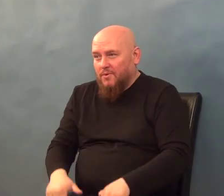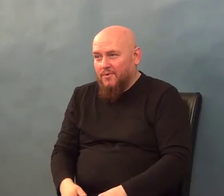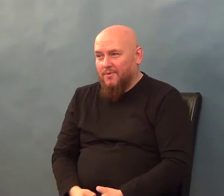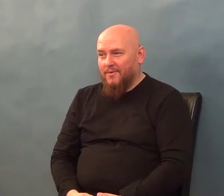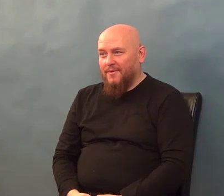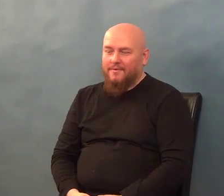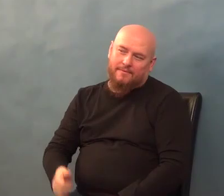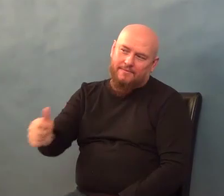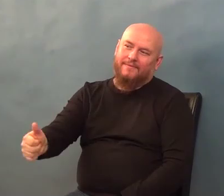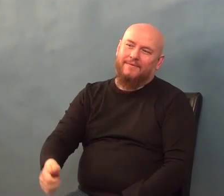Trudno, porozmawiamy przez dwie godziny.